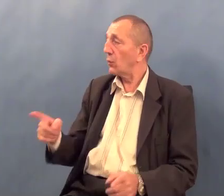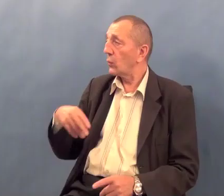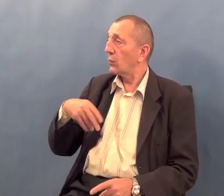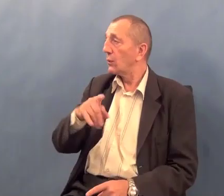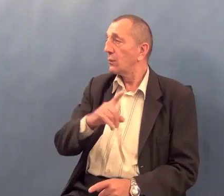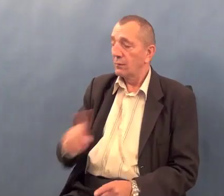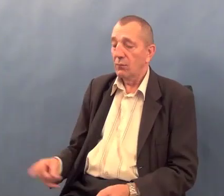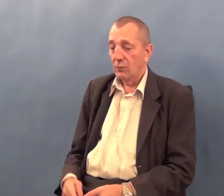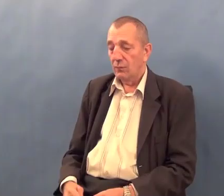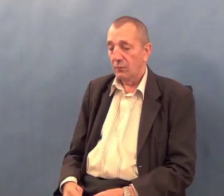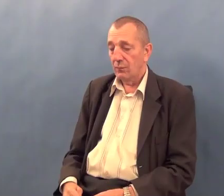Nie wolno iść.